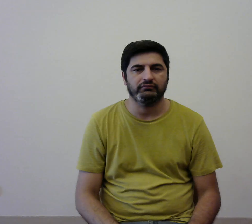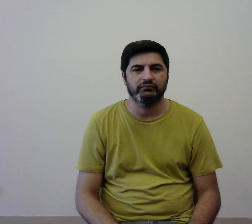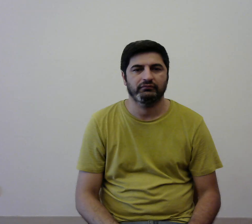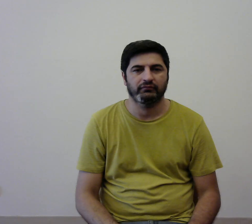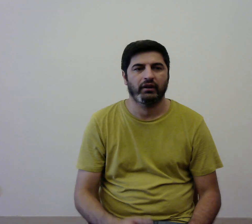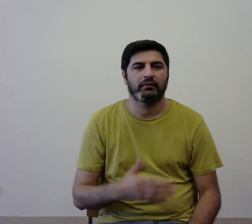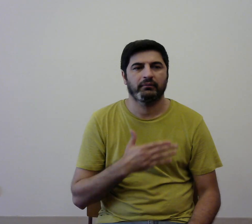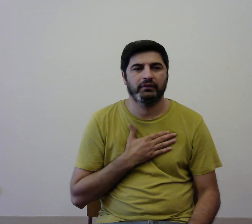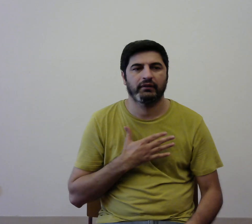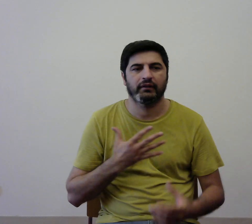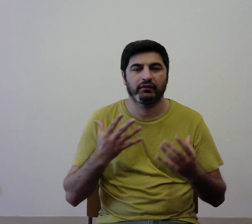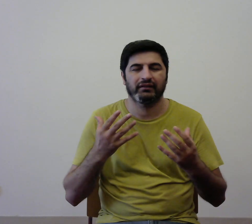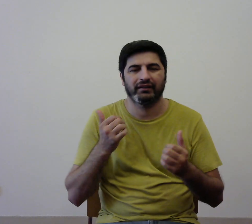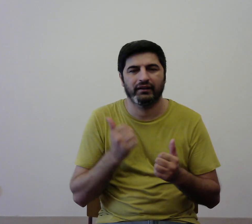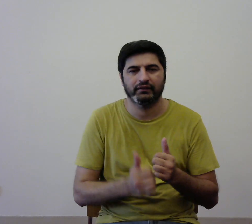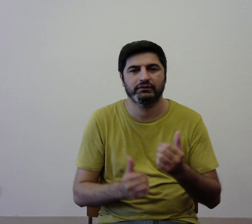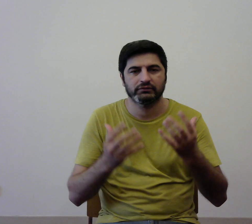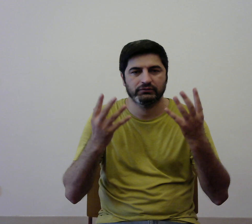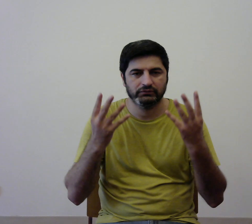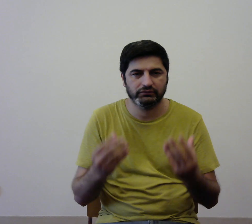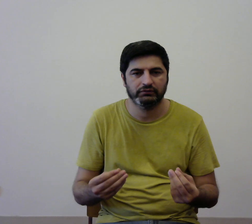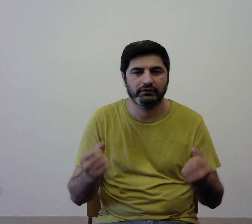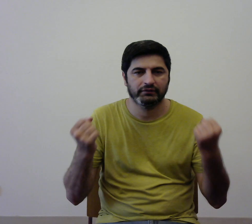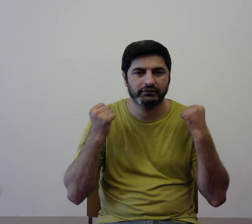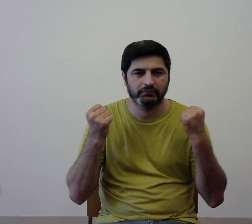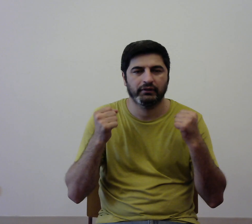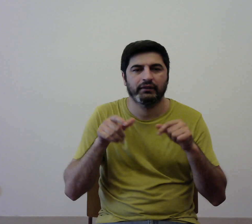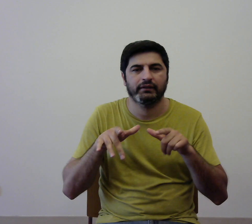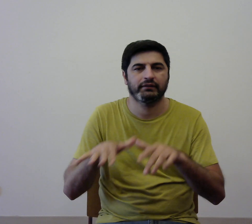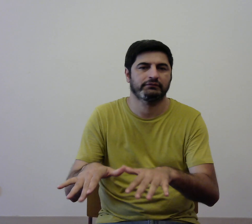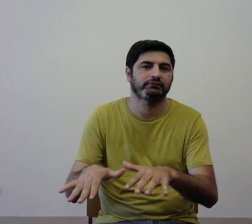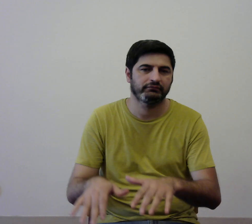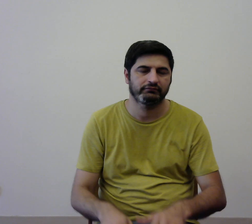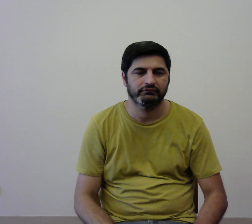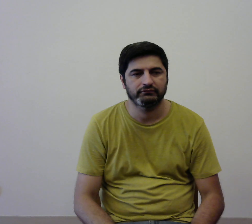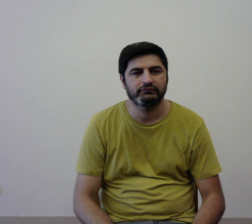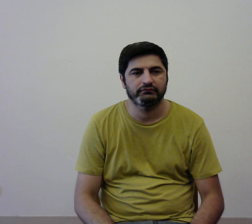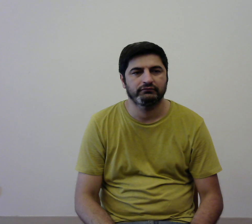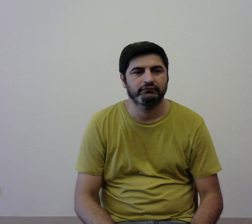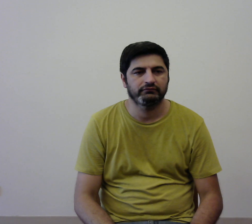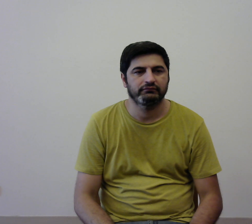Mən hər gün idman edirəm